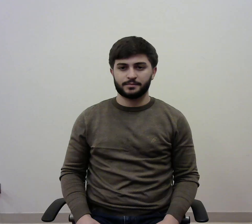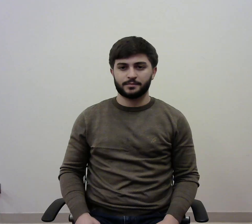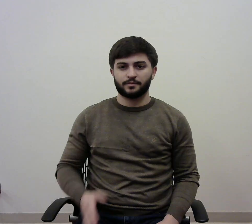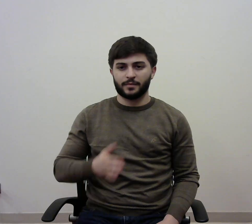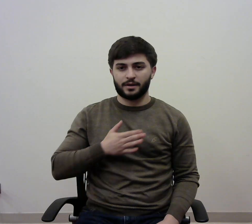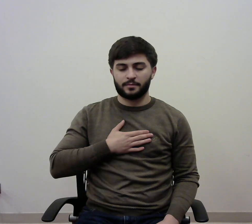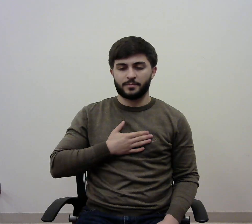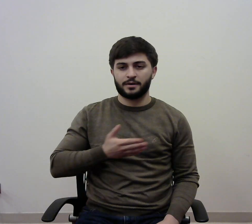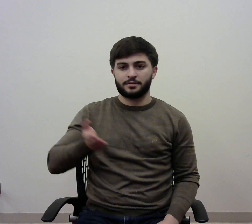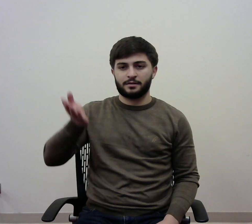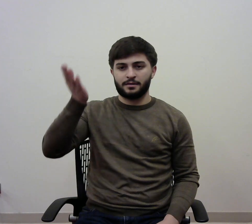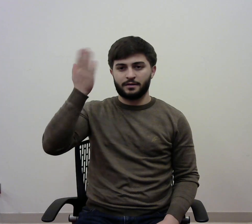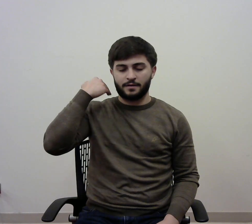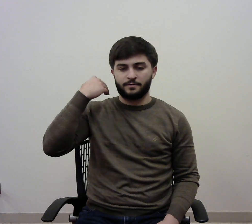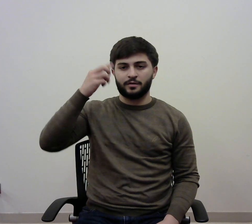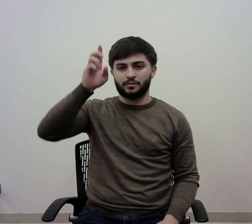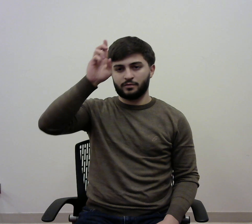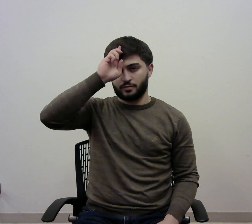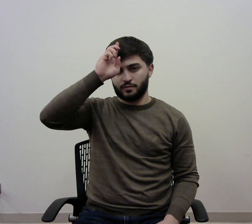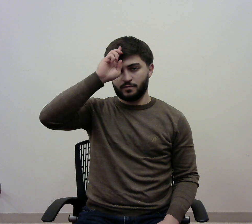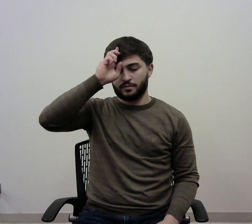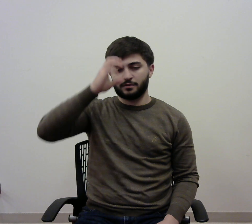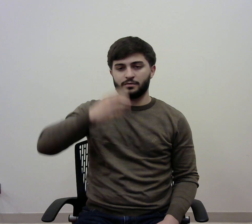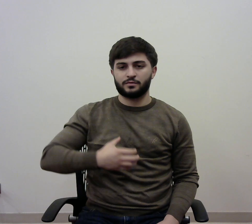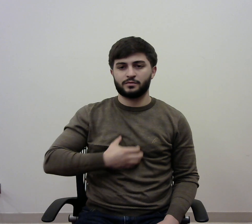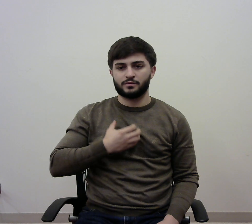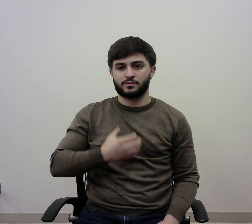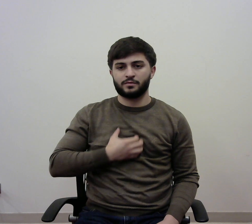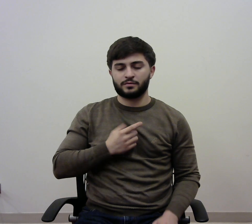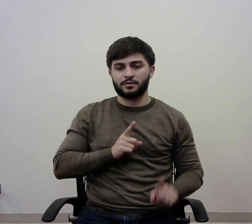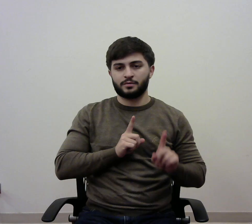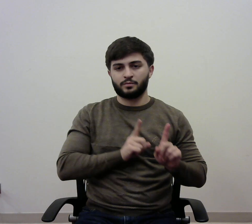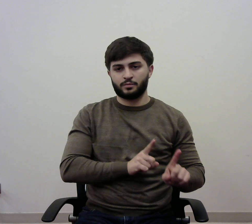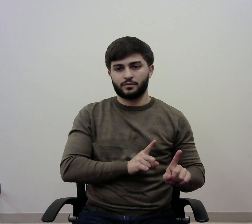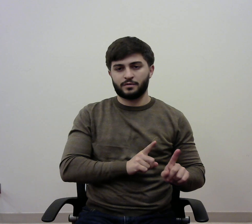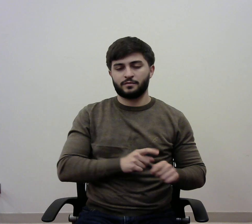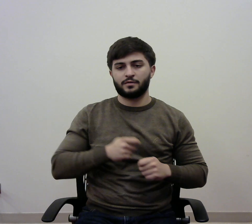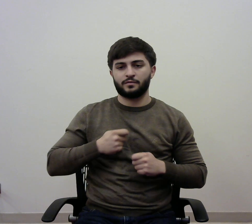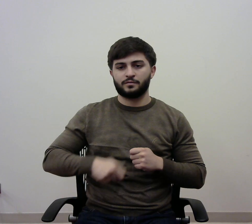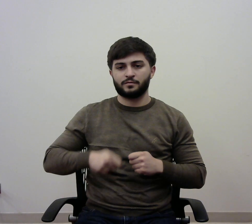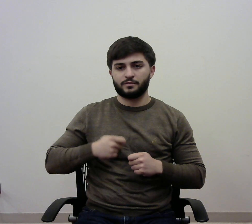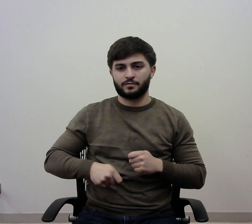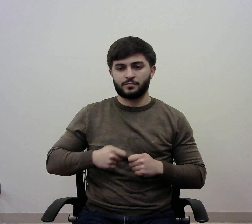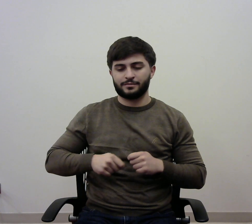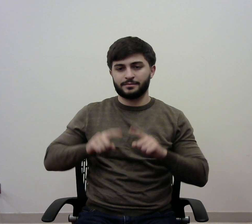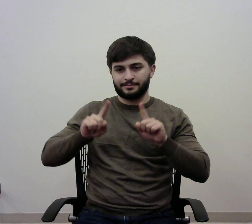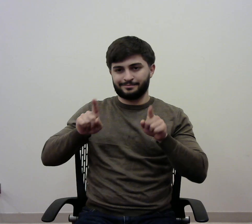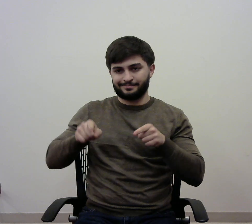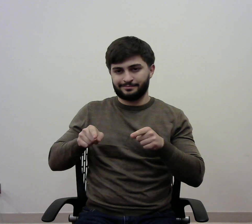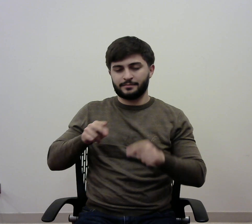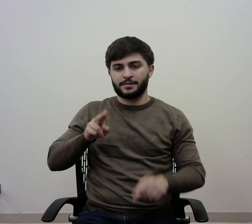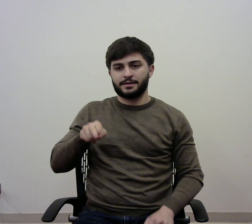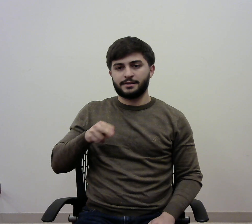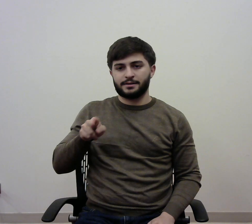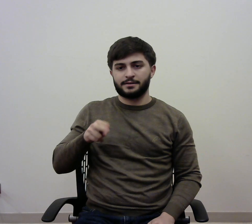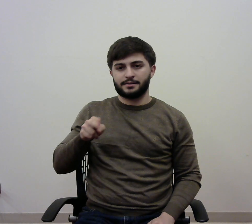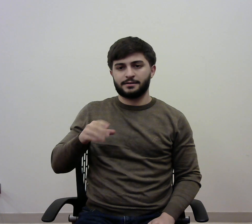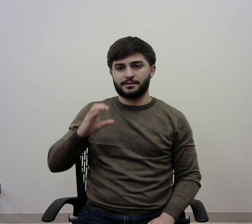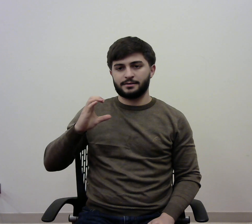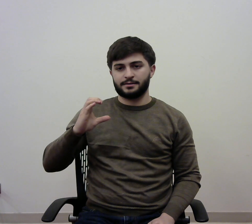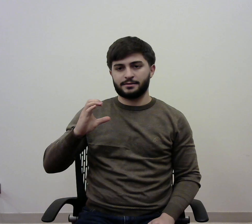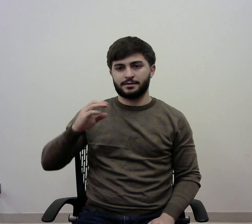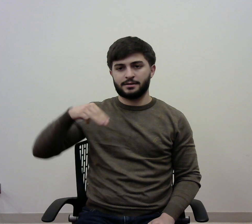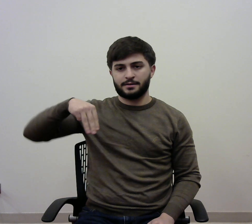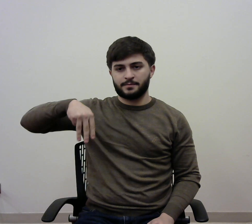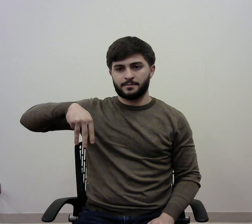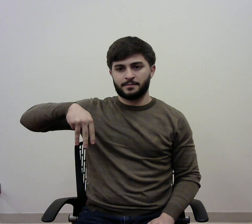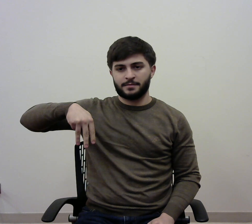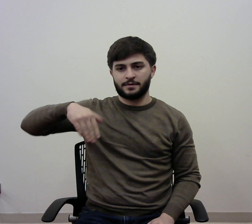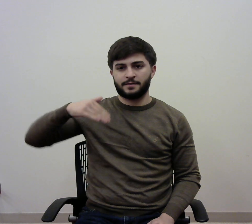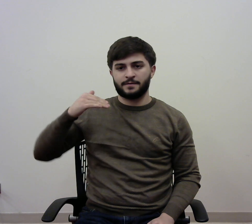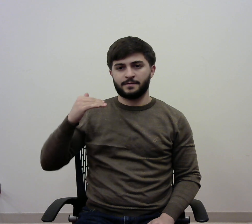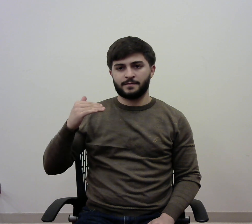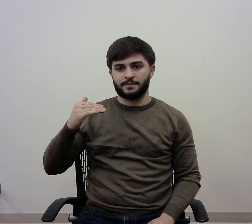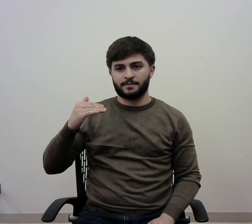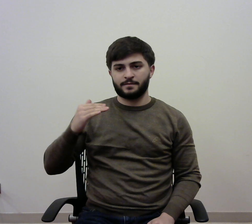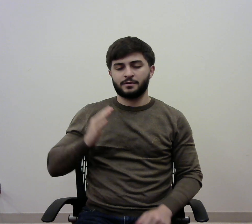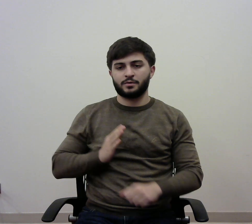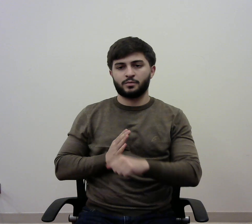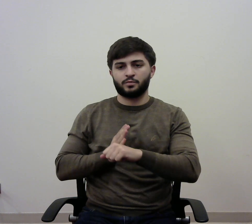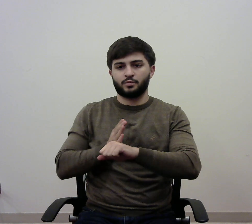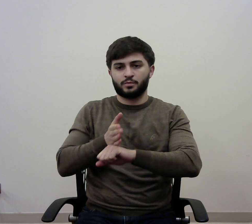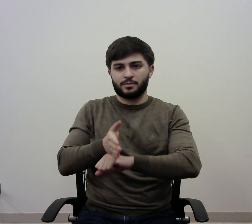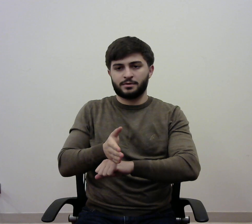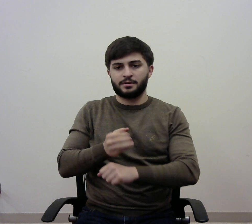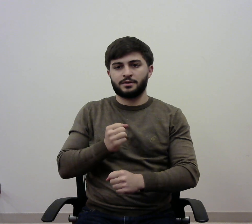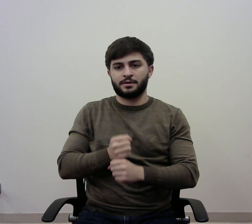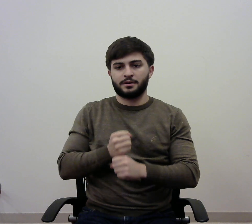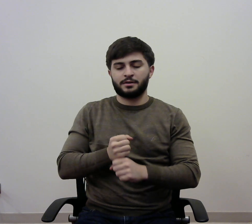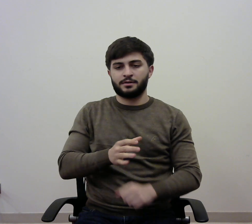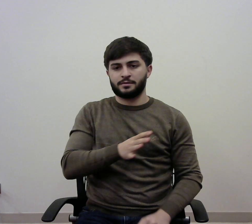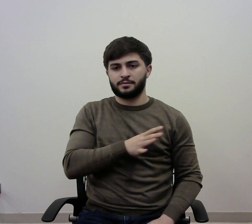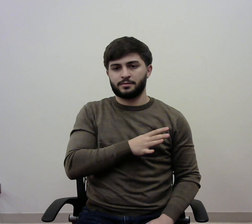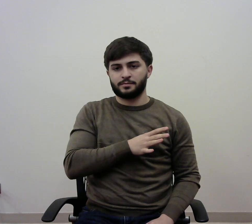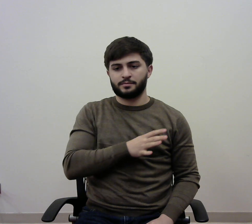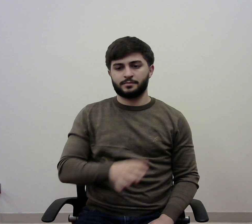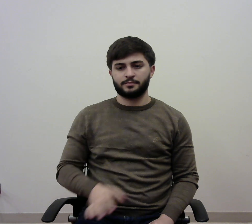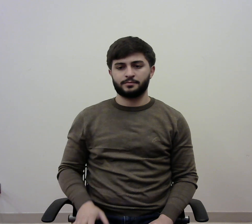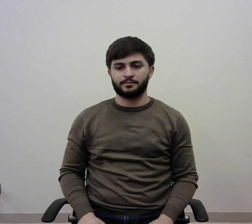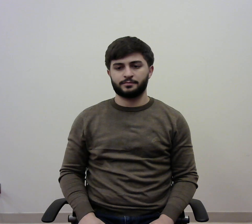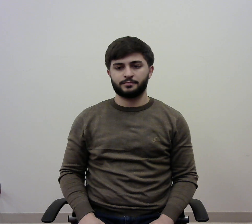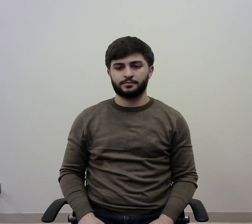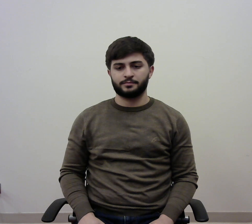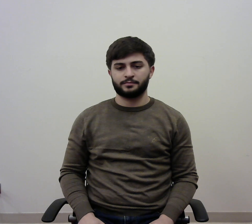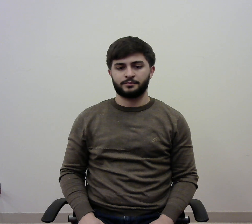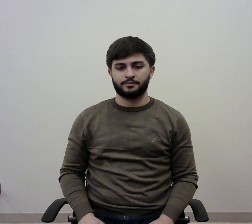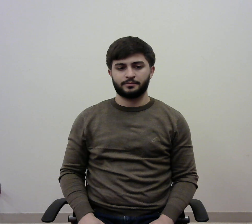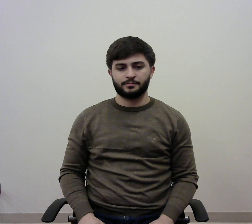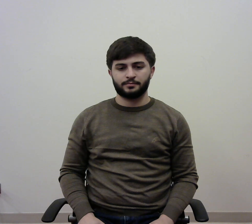Mən əvvəl Dövlət Sosial Müdafiə Fonduna (DSMF) müraciət etmişəm